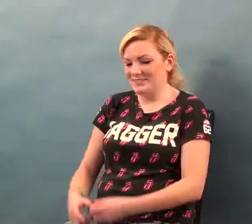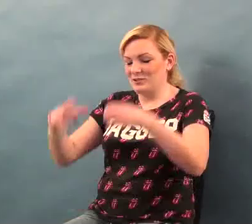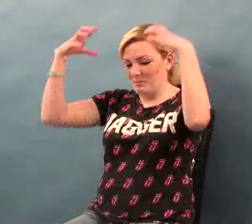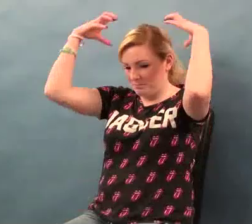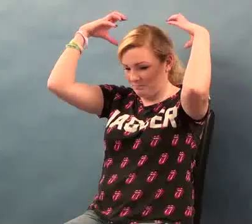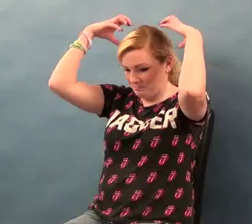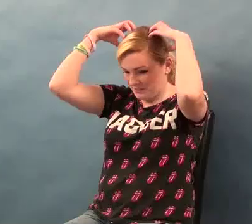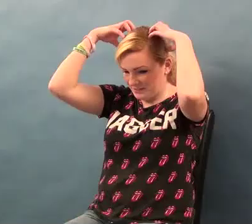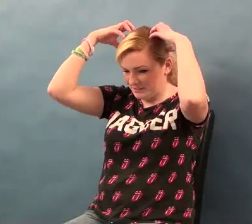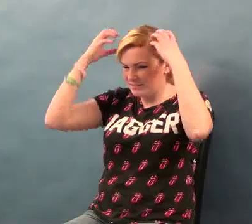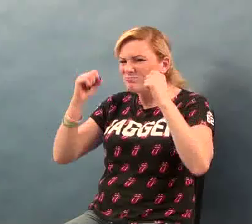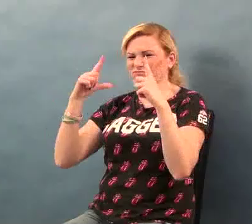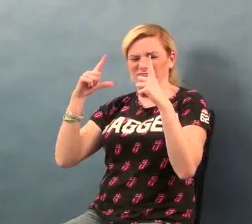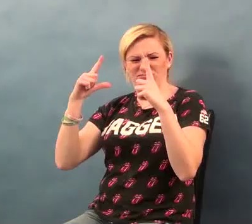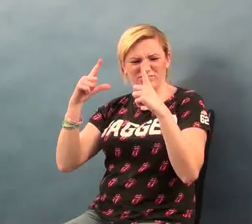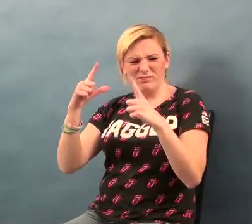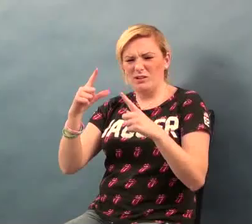Myszka Miki się obudziła.